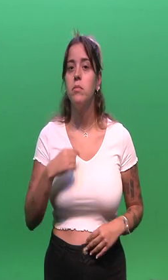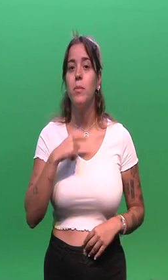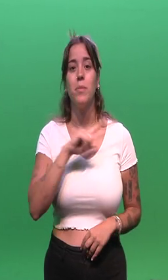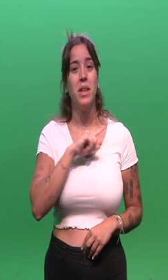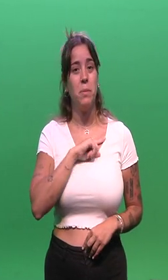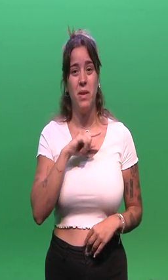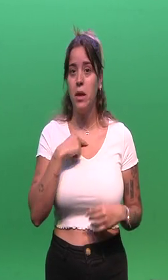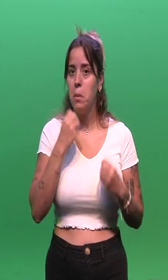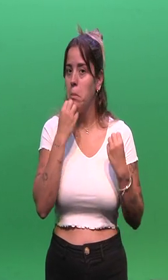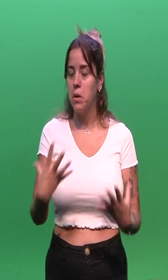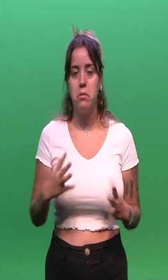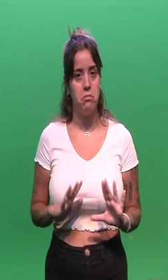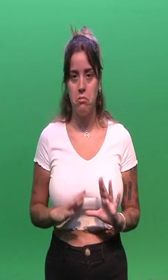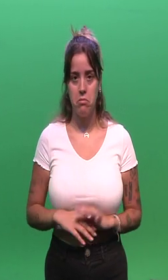Quan faig pipí estic bé.